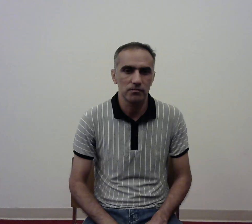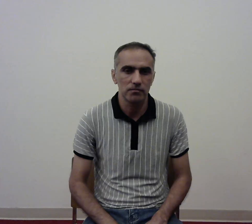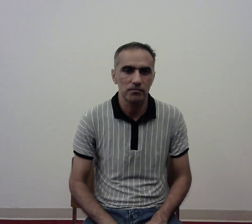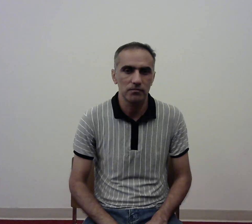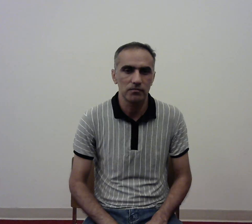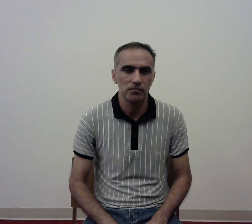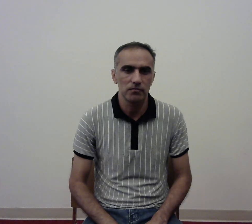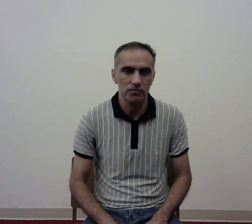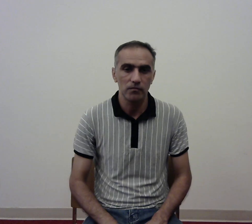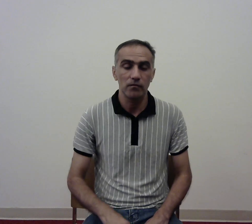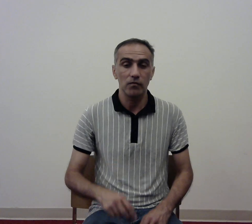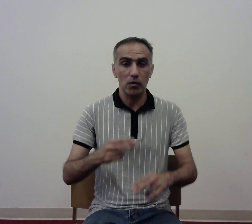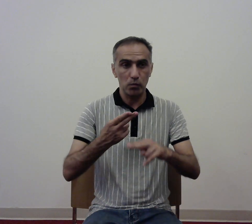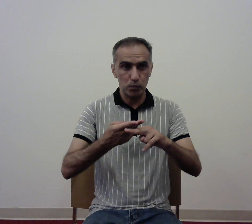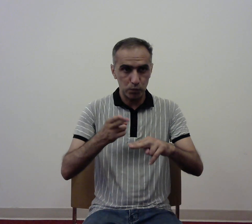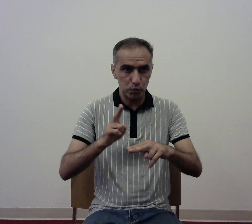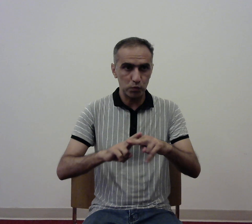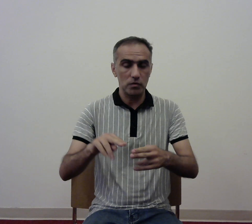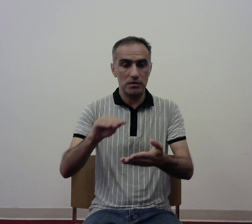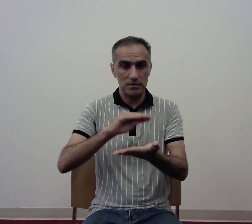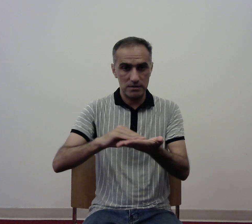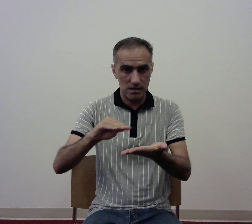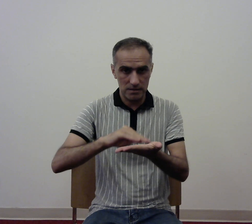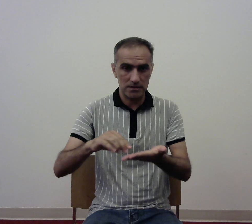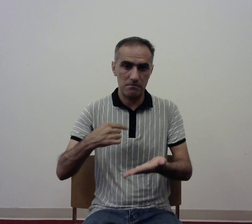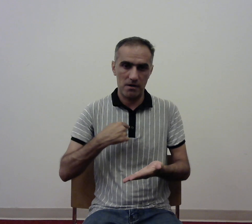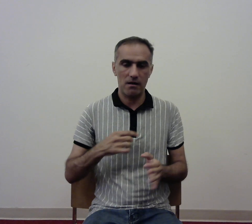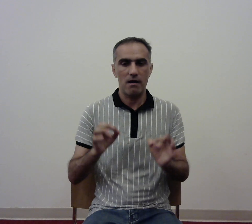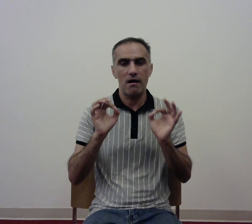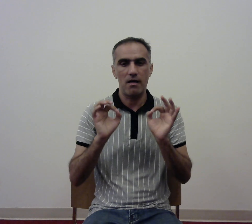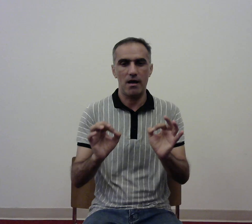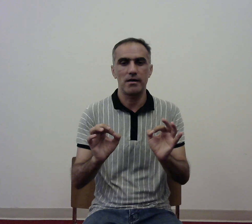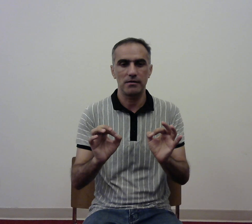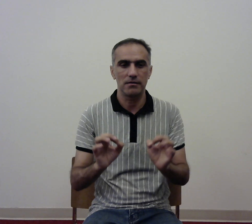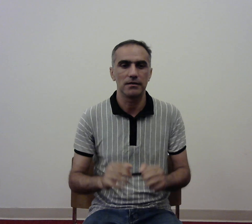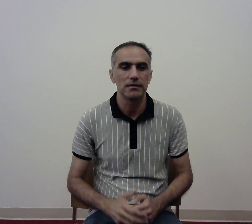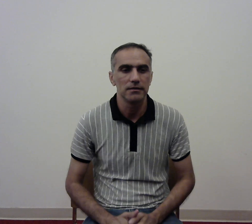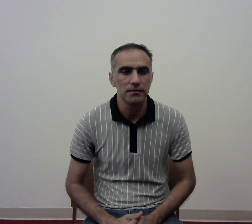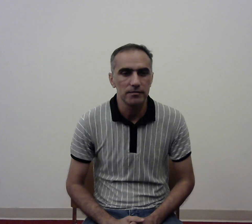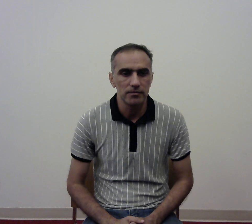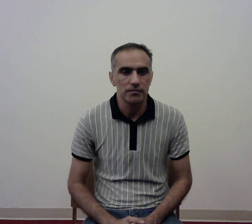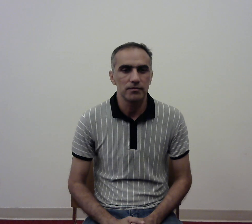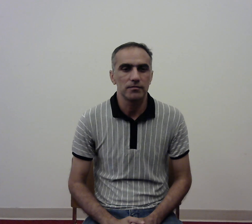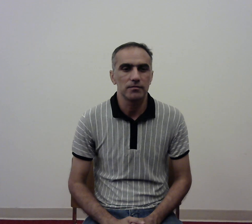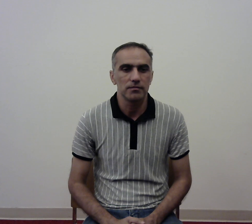Bu yazılar mənə aiddir